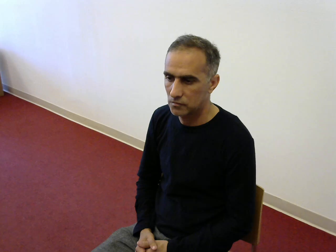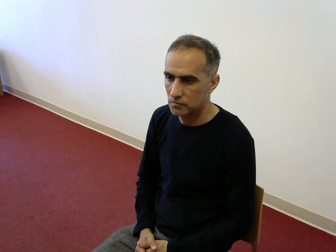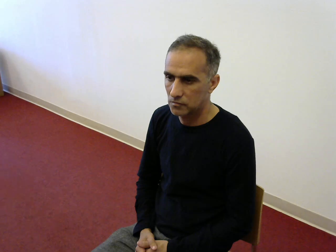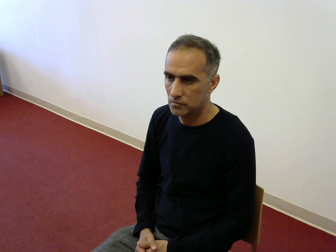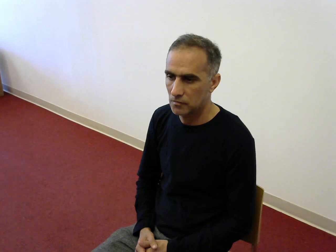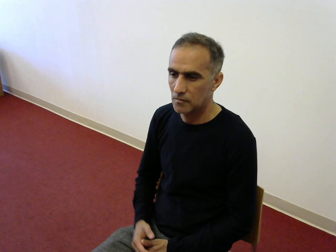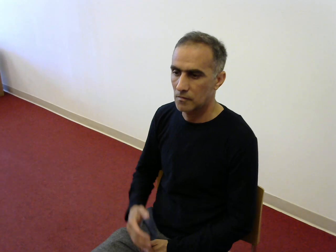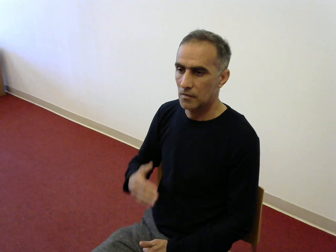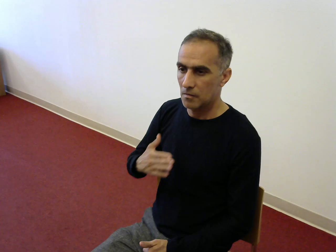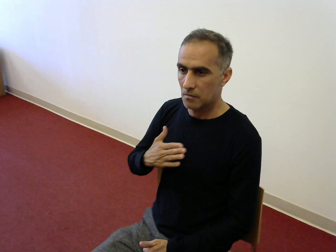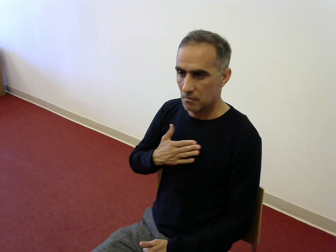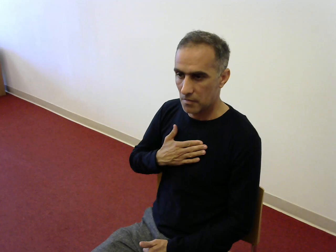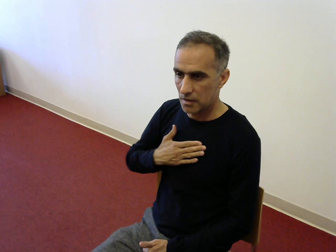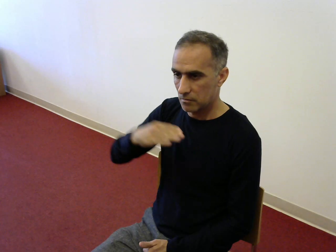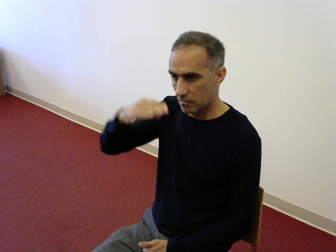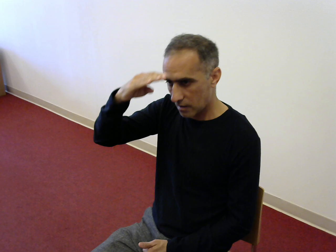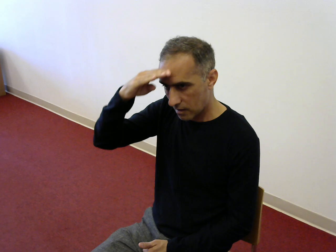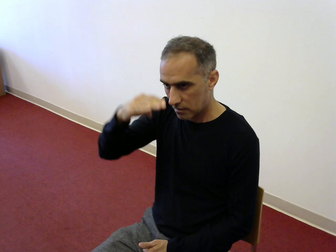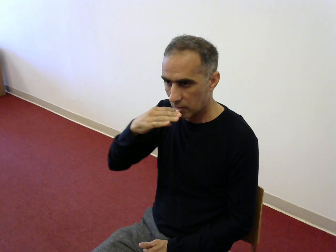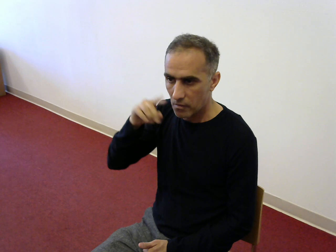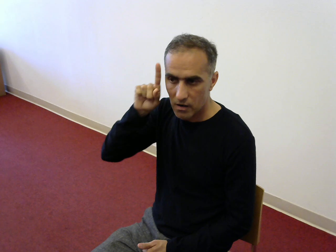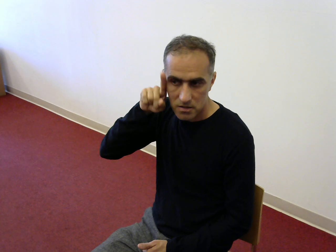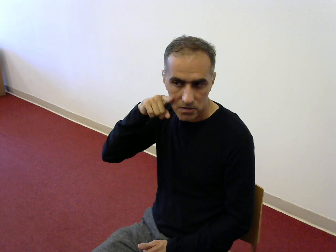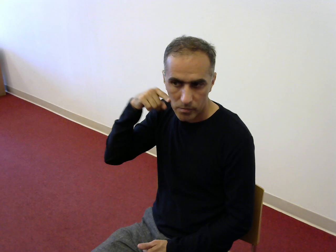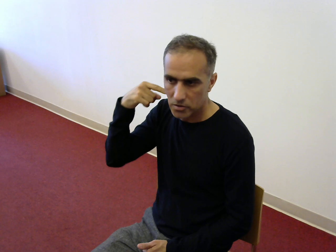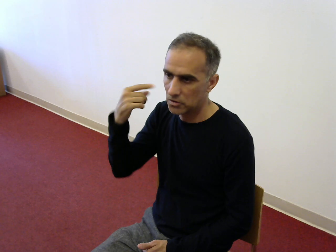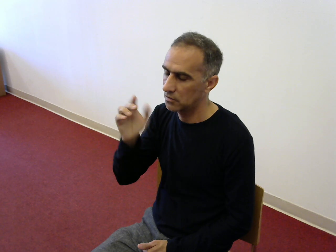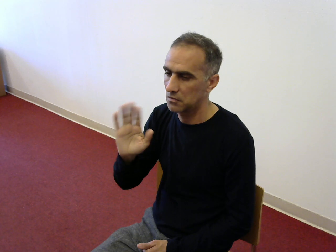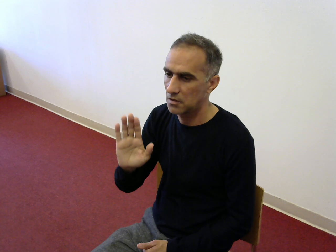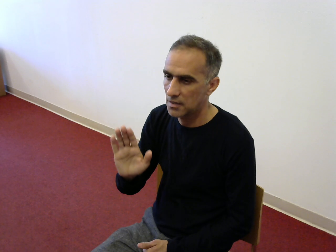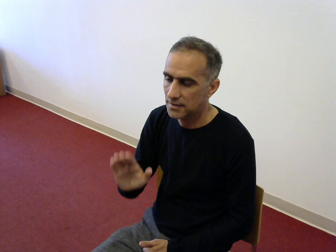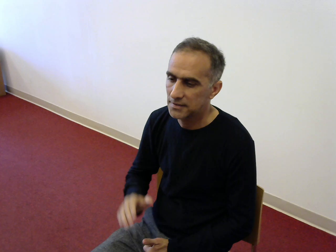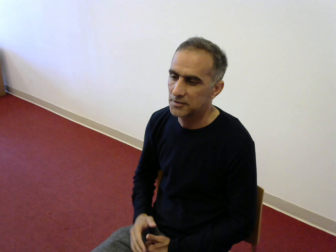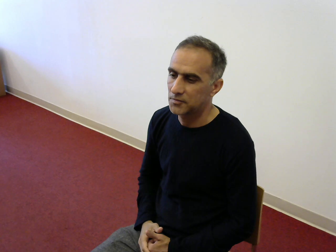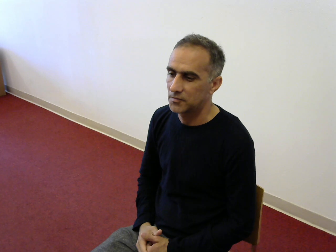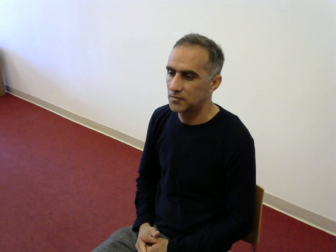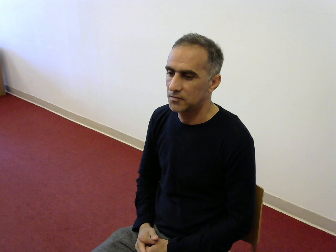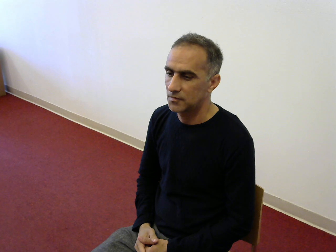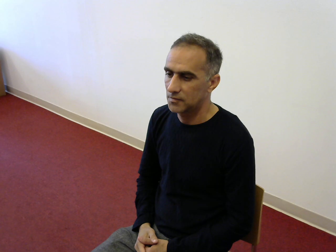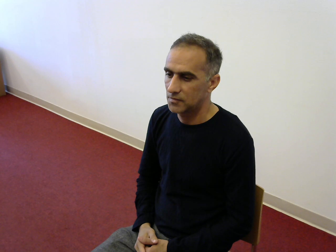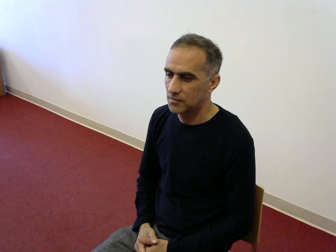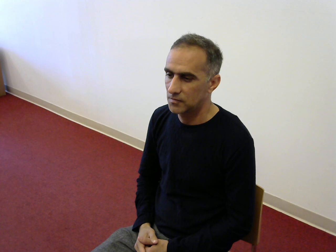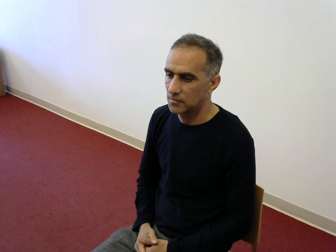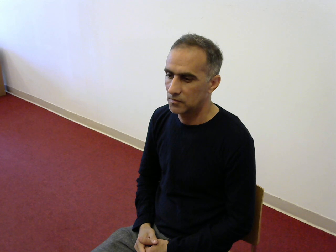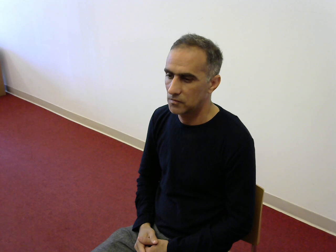Mənim atam azərbaycanlı deyil